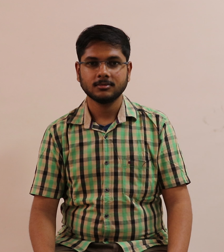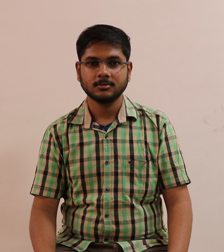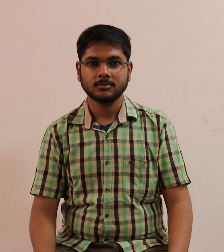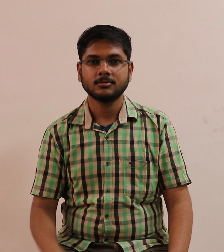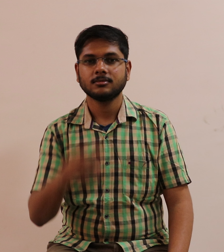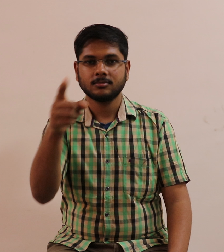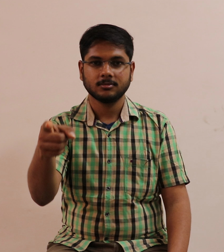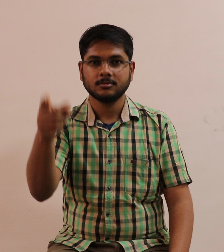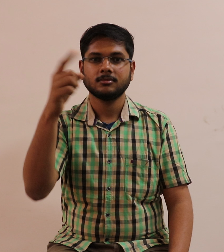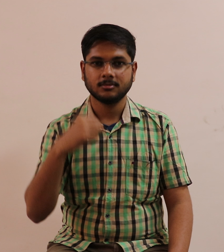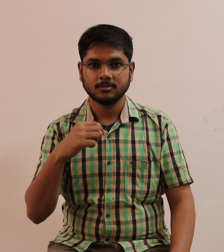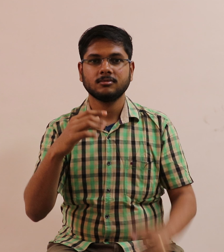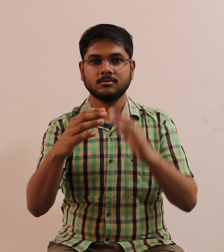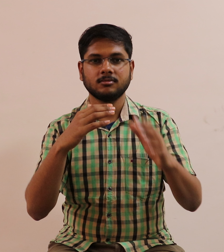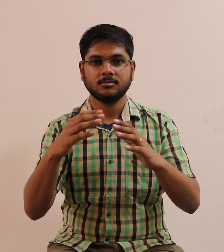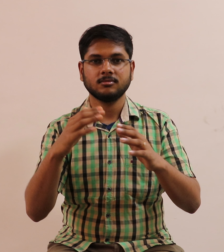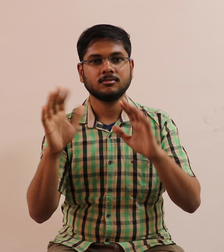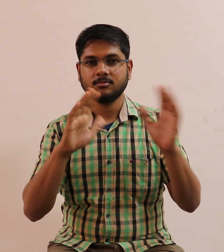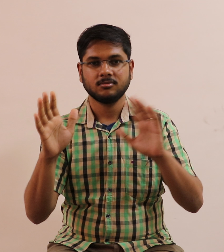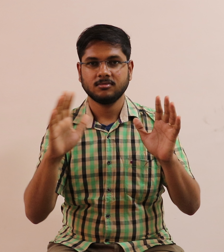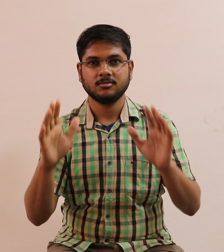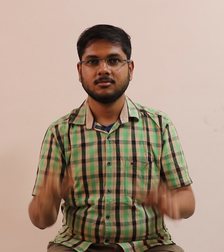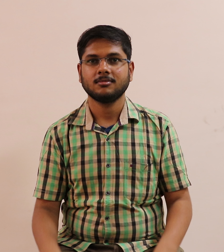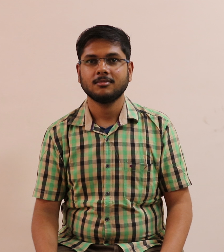i do not agree